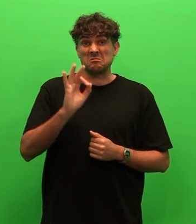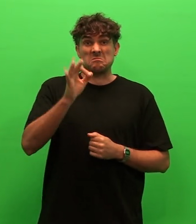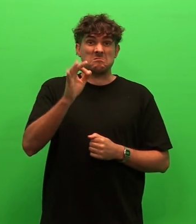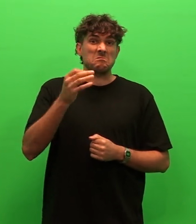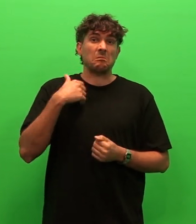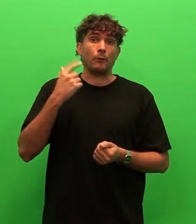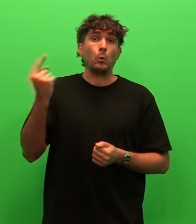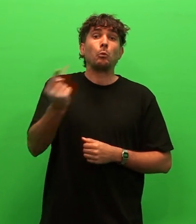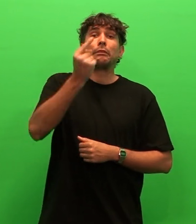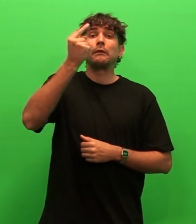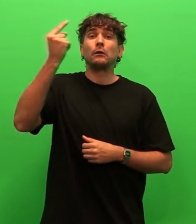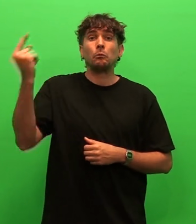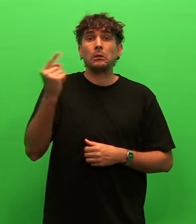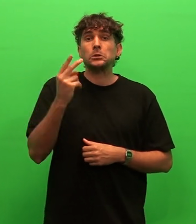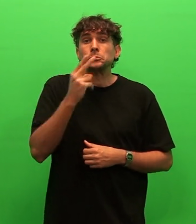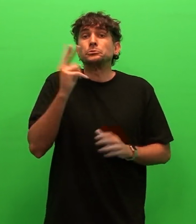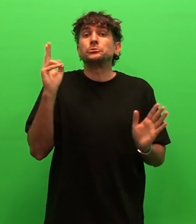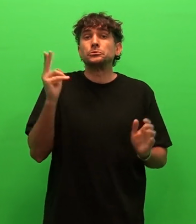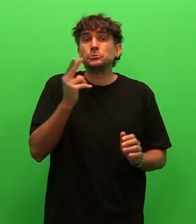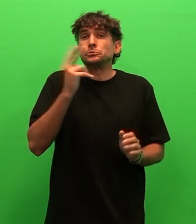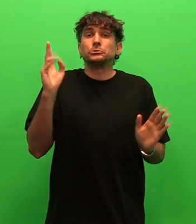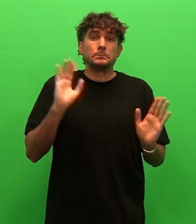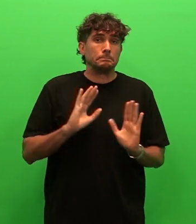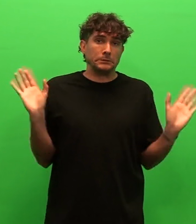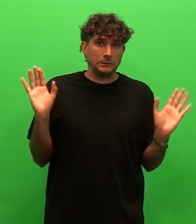Sí, algun dia puc fumar alguna cigarreta ocasionalment i prou.